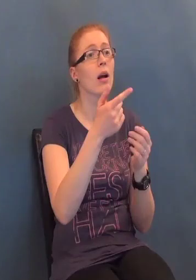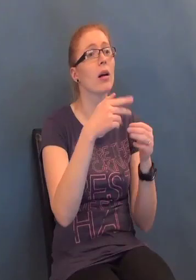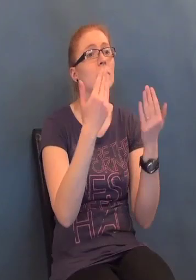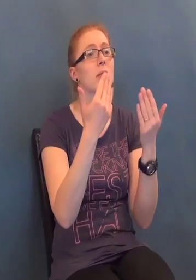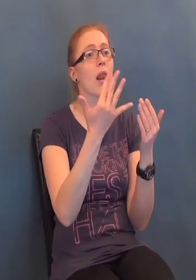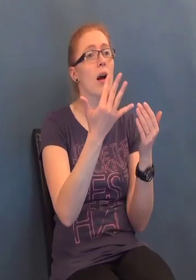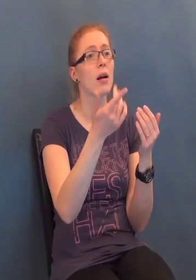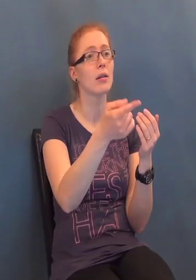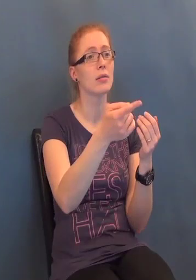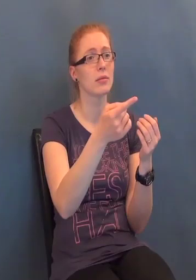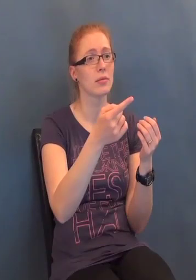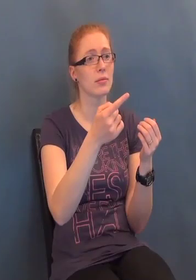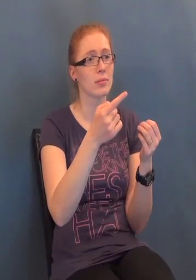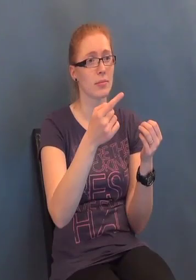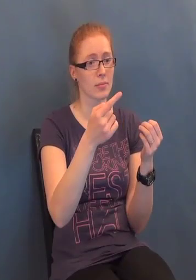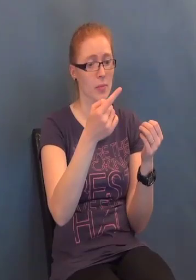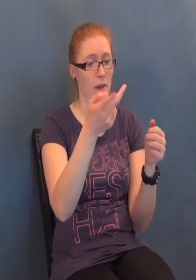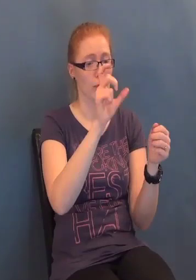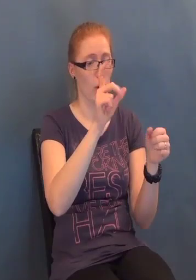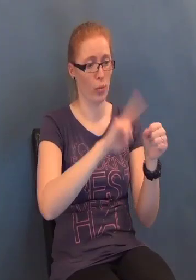A który to dzień?